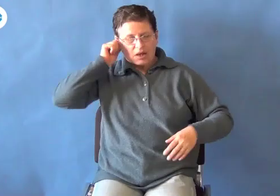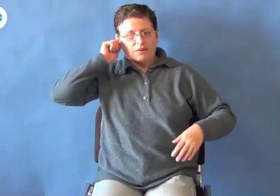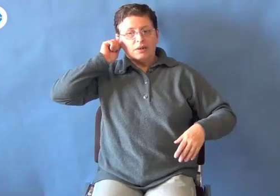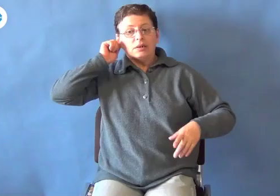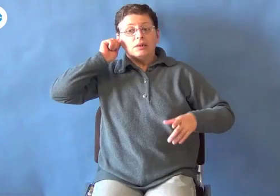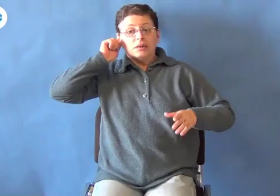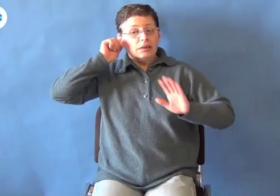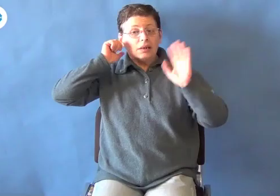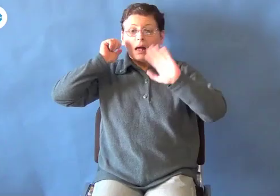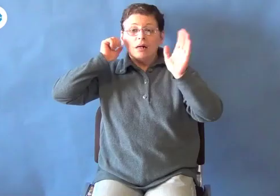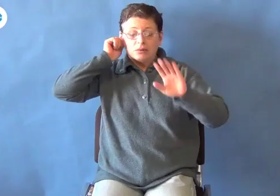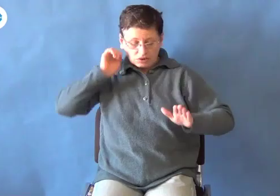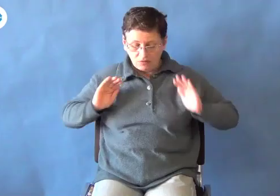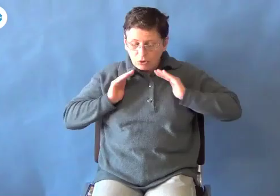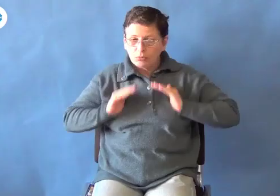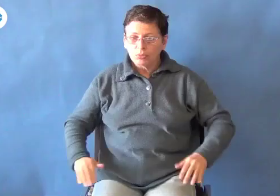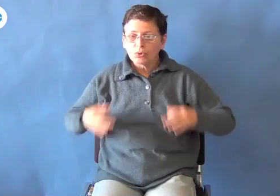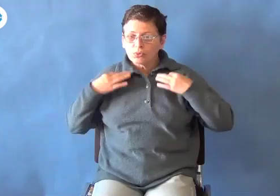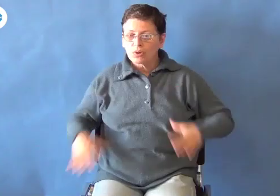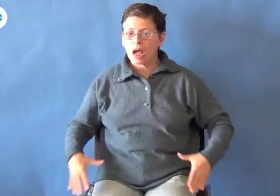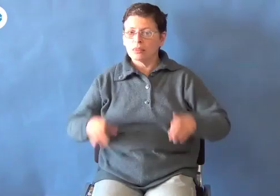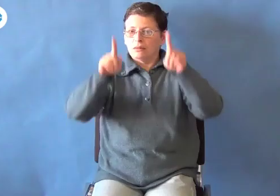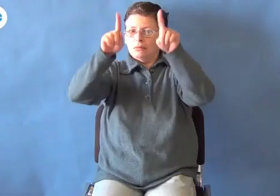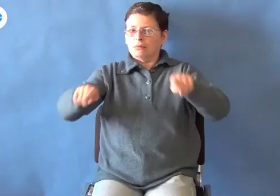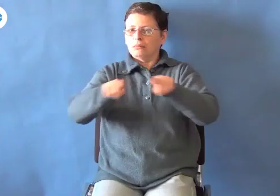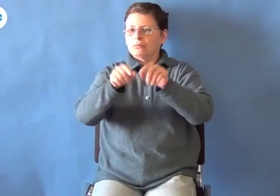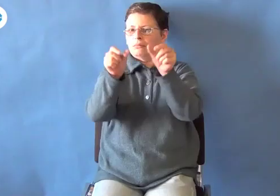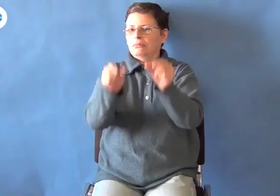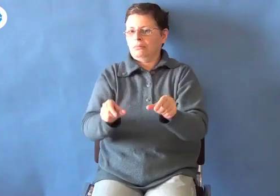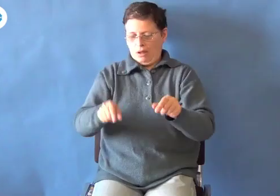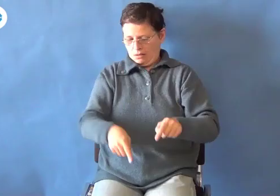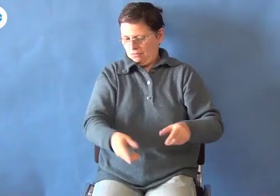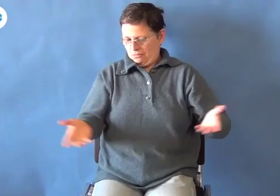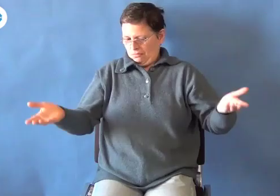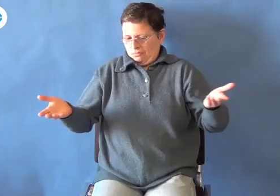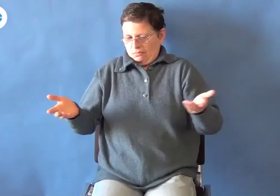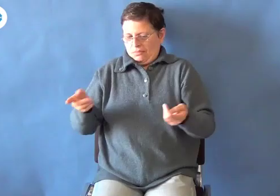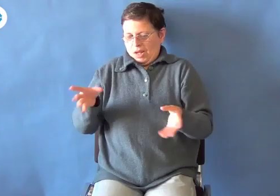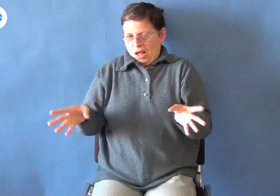Dziewczyna powinna być w sukience, a tutaj nie jest.